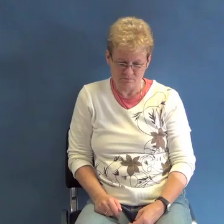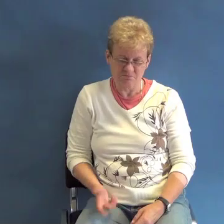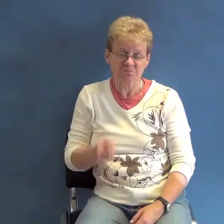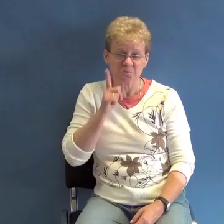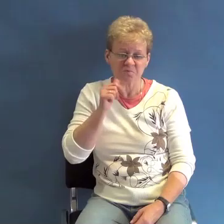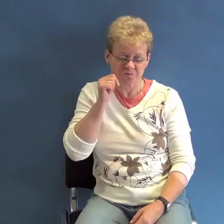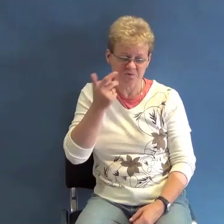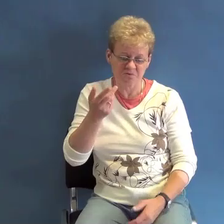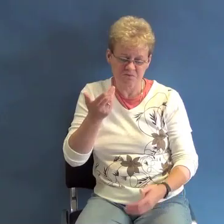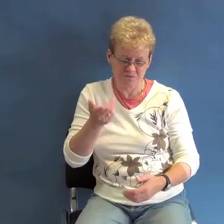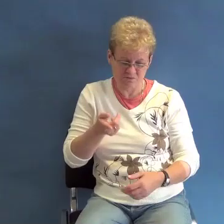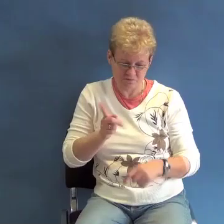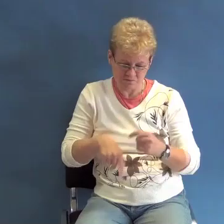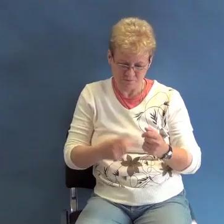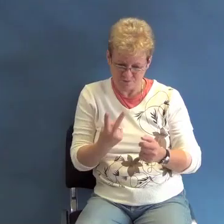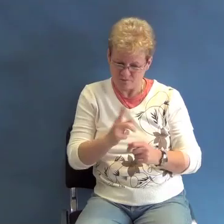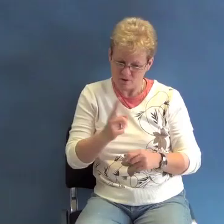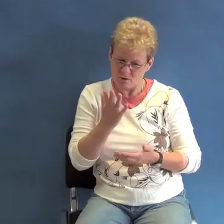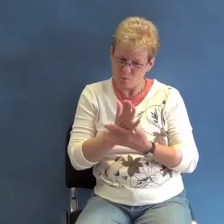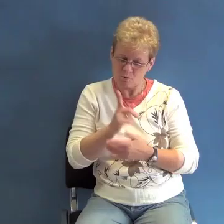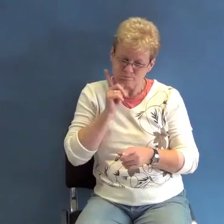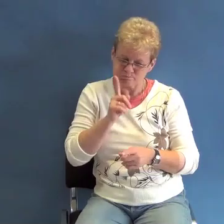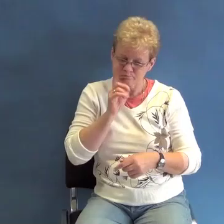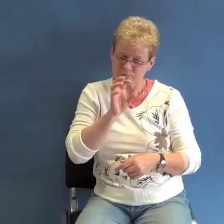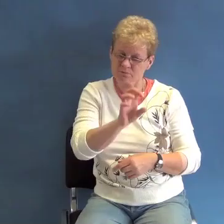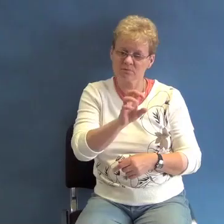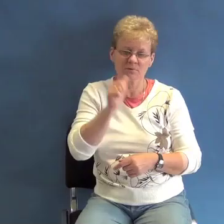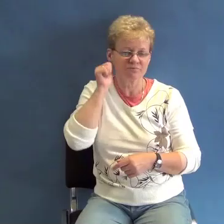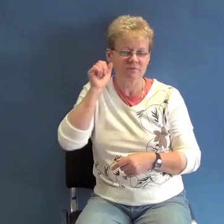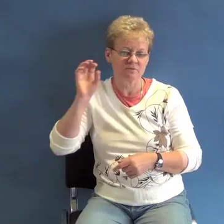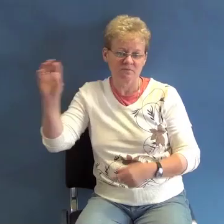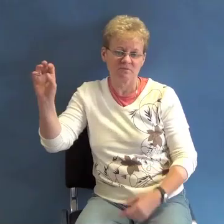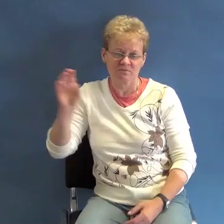Chłopcy i dziewczyny nie mogą być razem, powinni być rozdzieleni, dziewczyny z dziewczynami, a chłopcy z chłopcami.